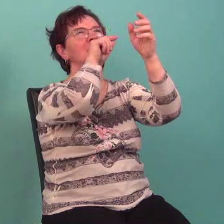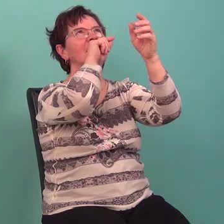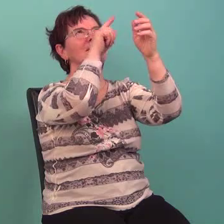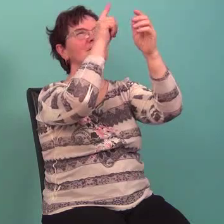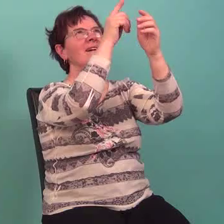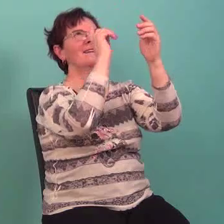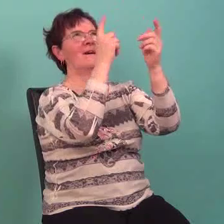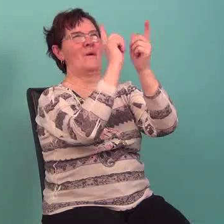To było na odwrót.